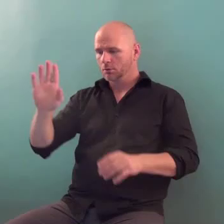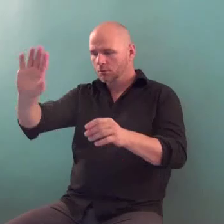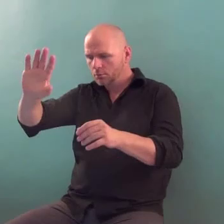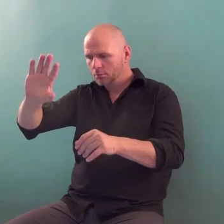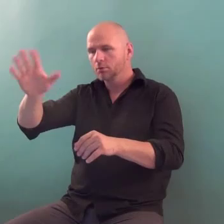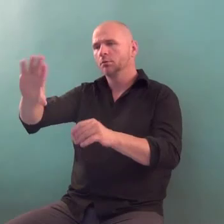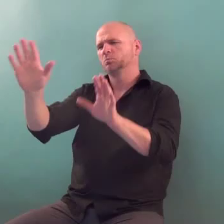Nie.